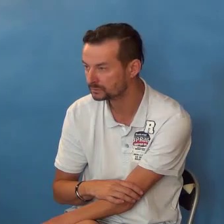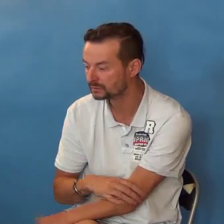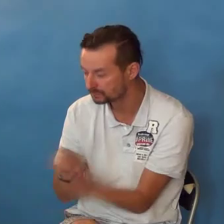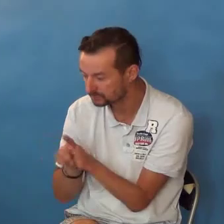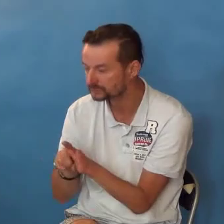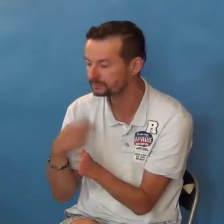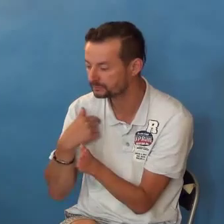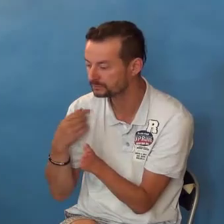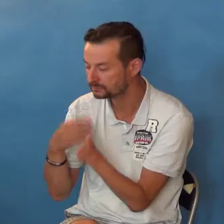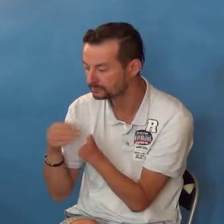Robię też zakupy.